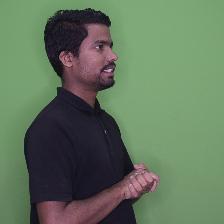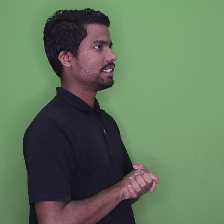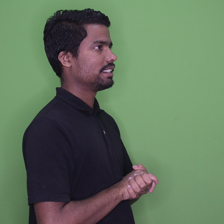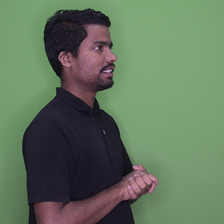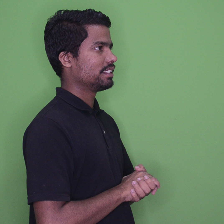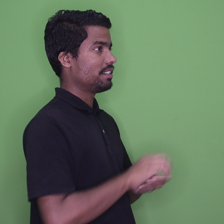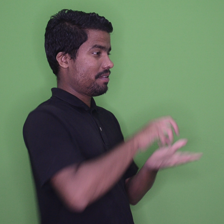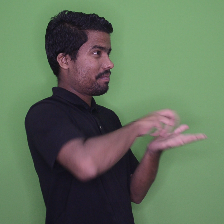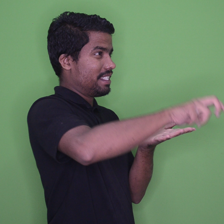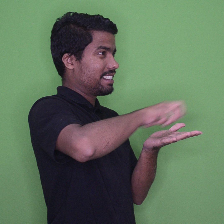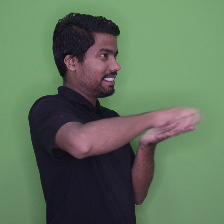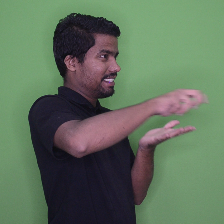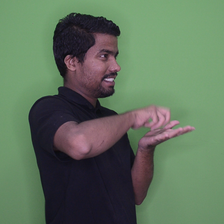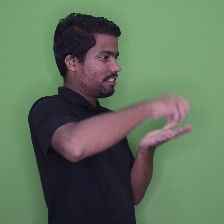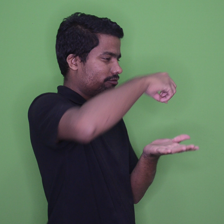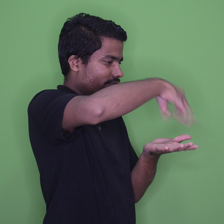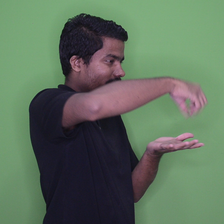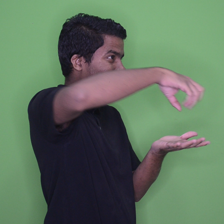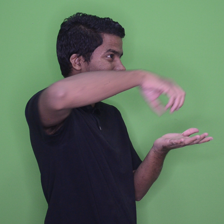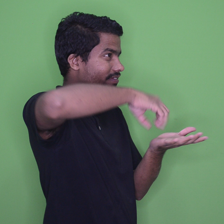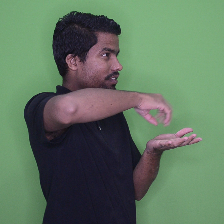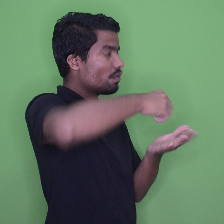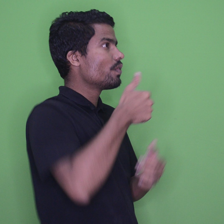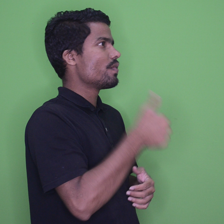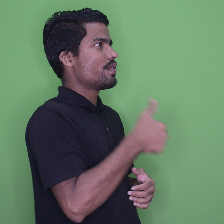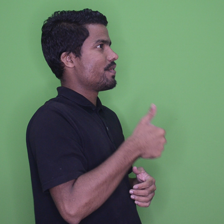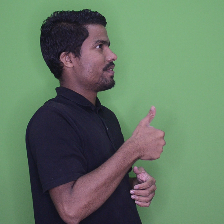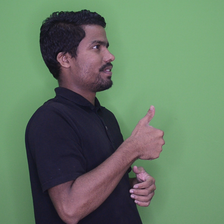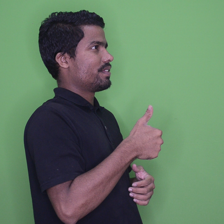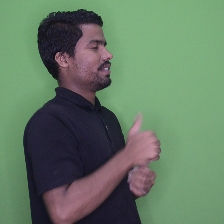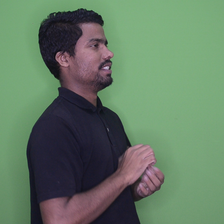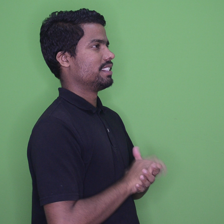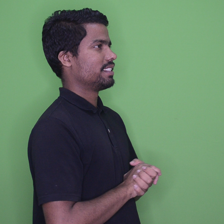cheese toppings are good